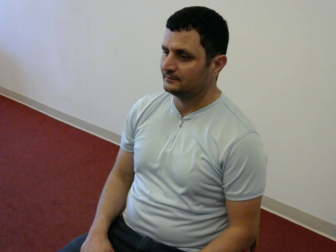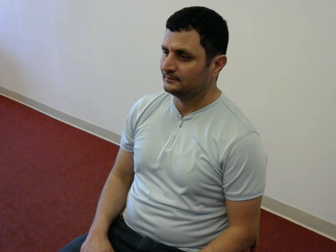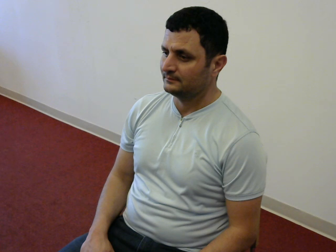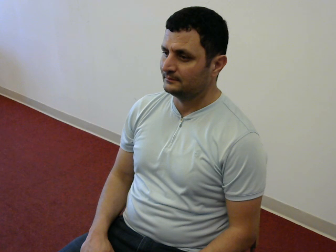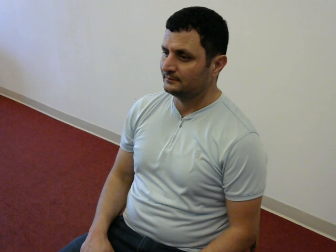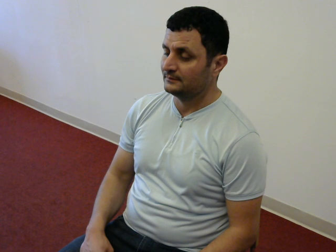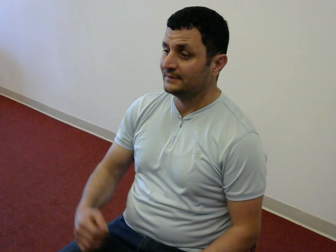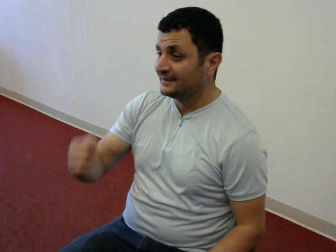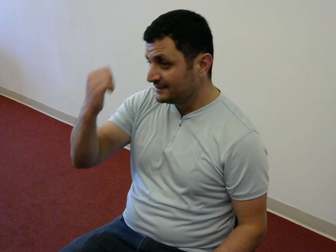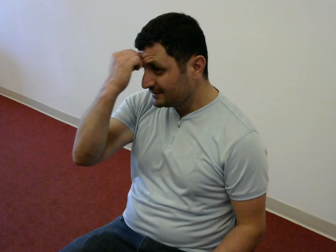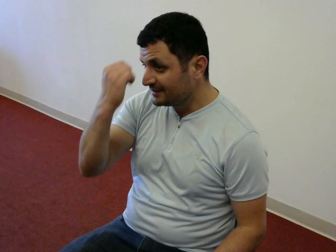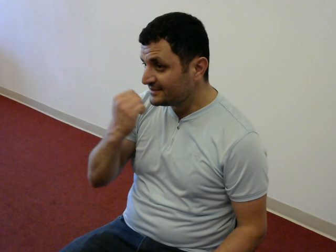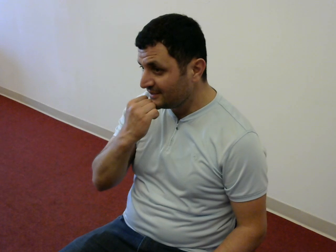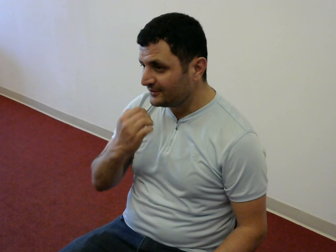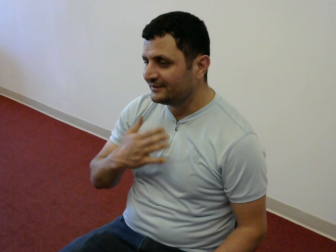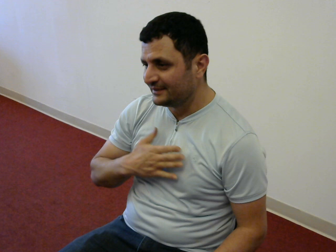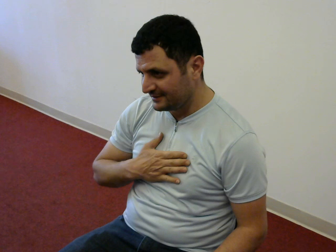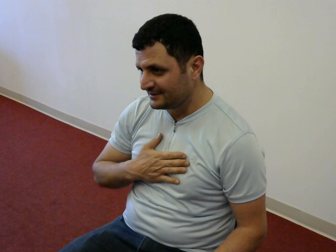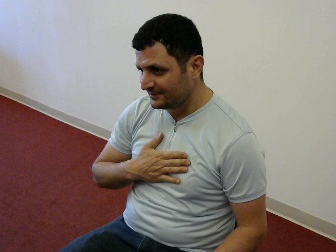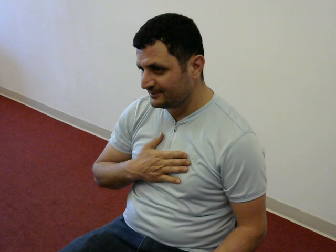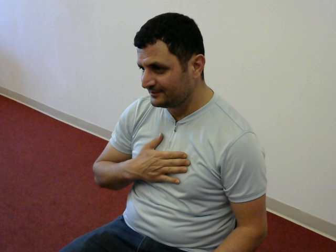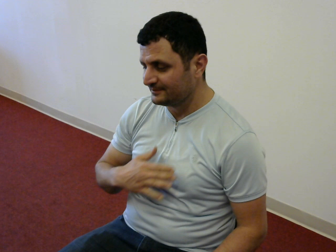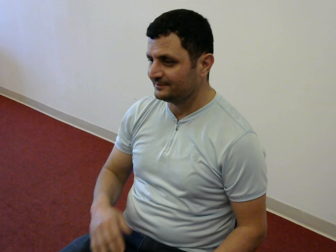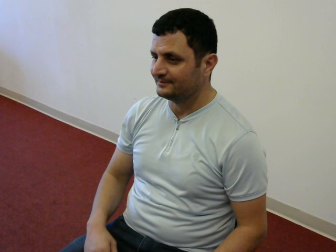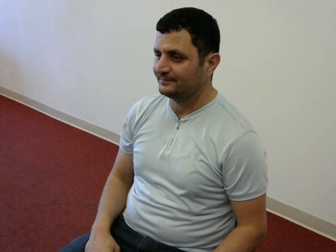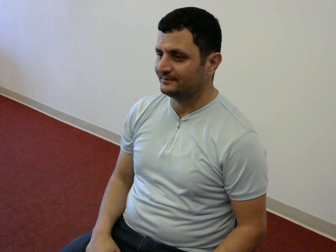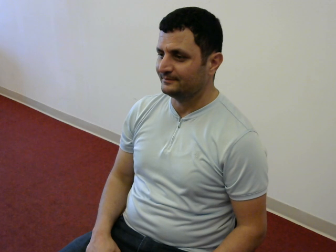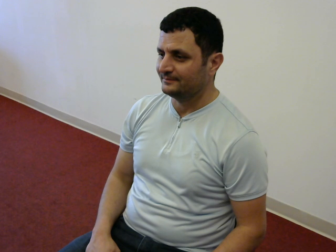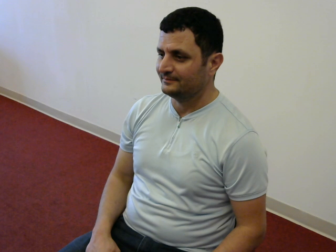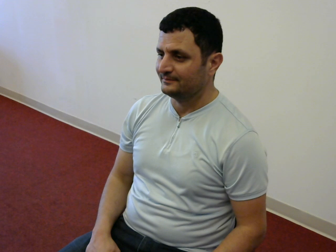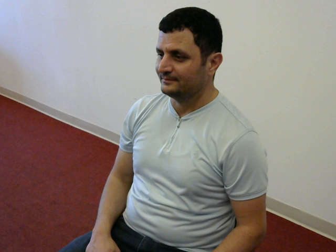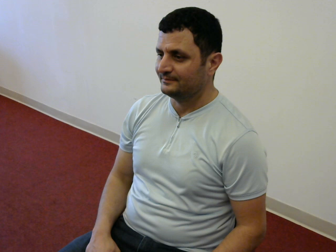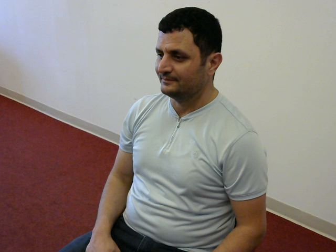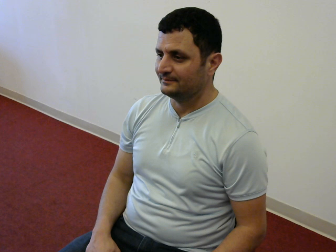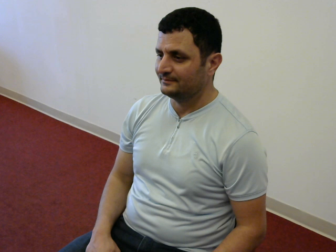Təşəkkür edirəm